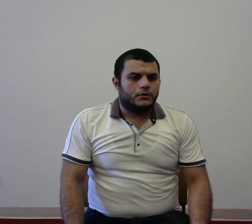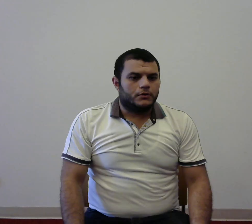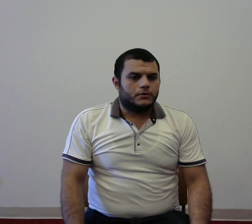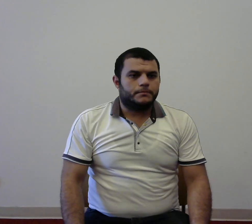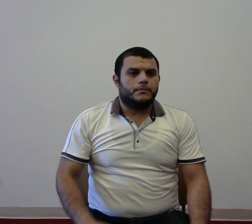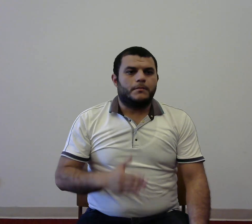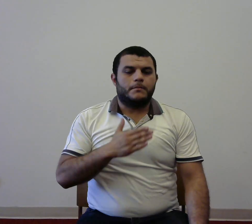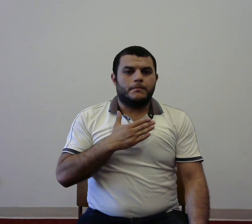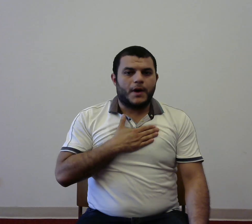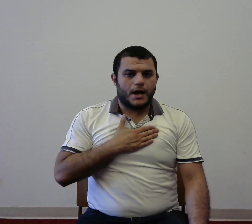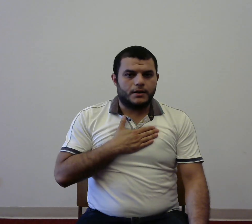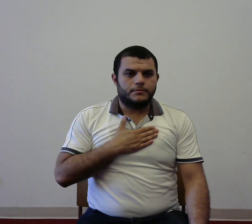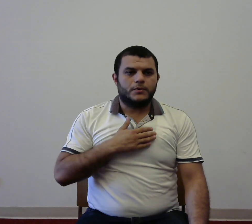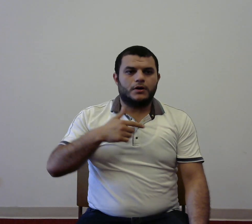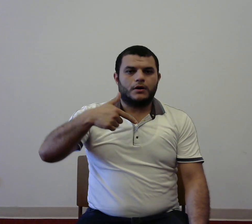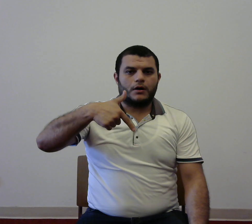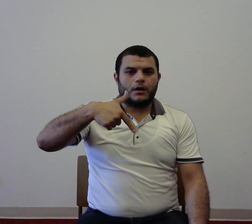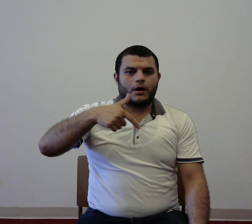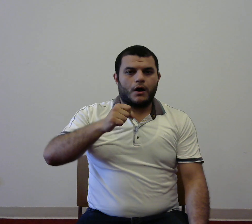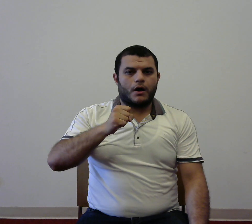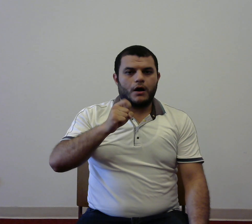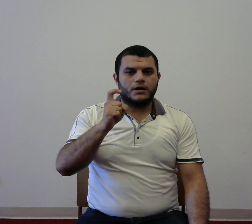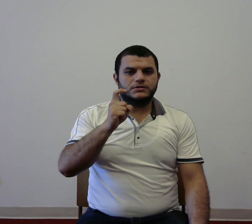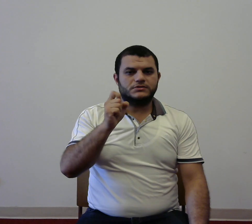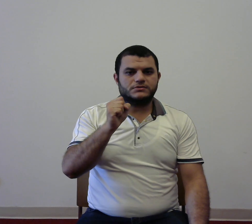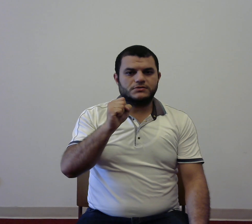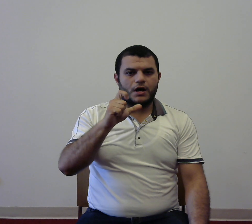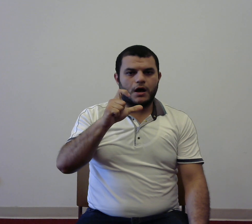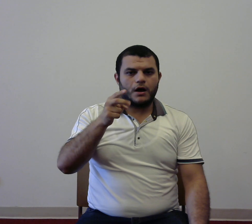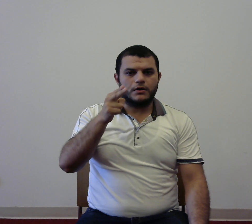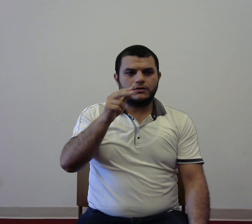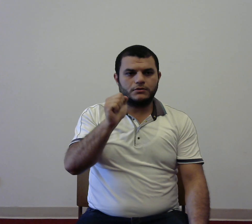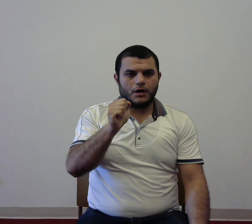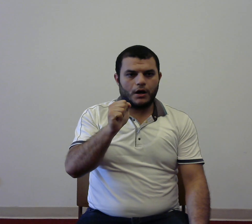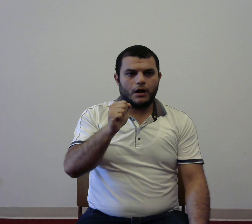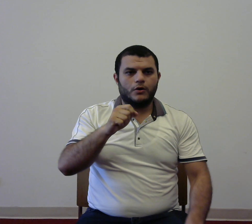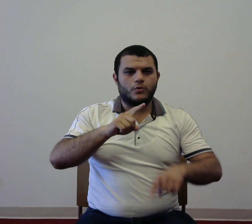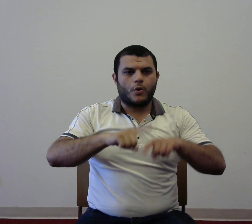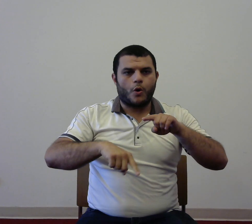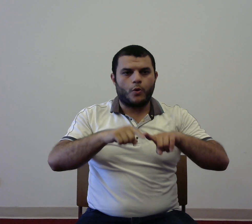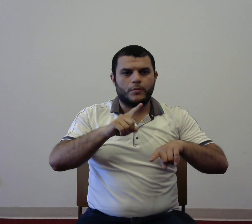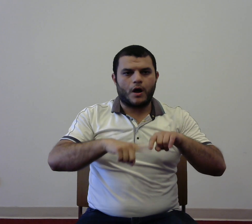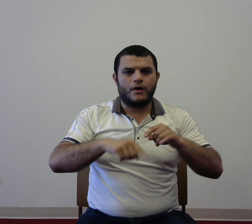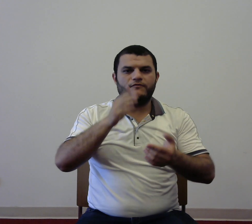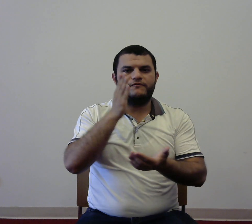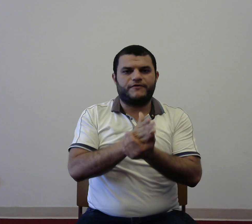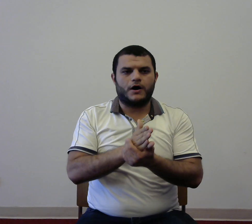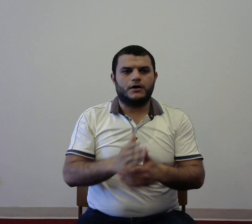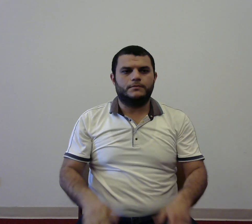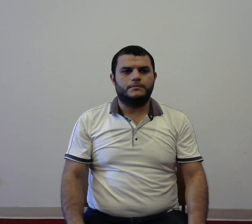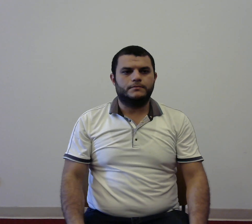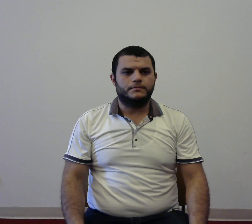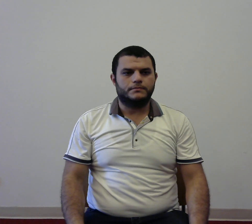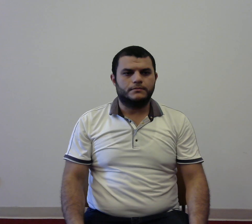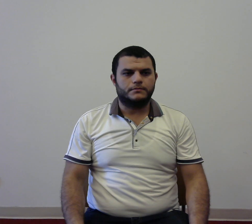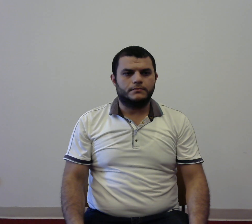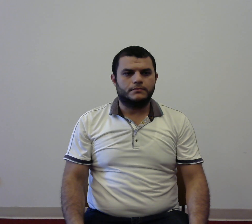Mənim Qazaxda qohumlarım var